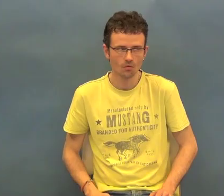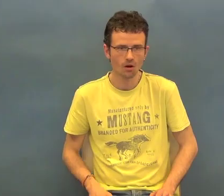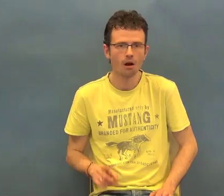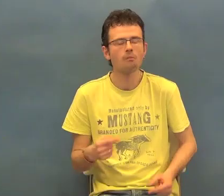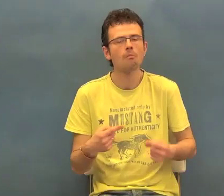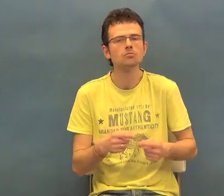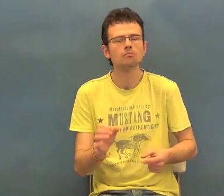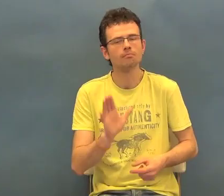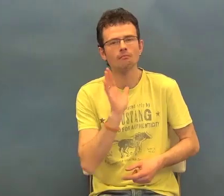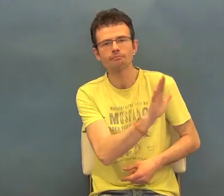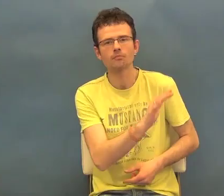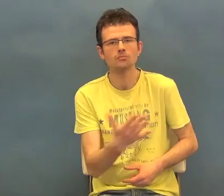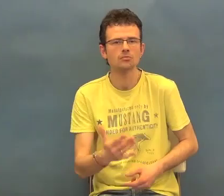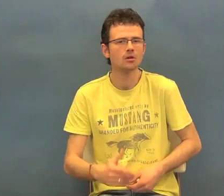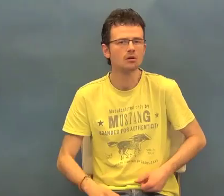Gdzie to by pasowało przykleić?